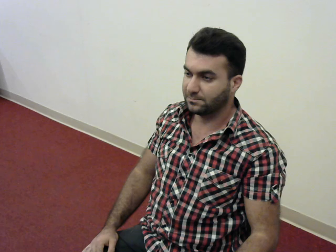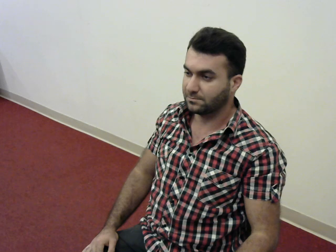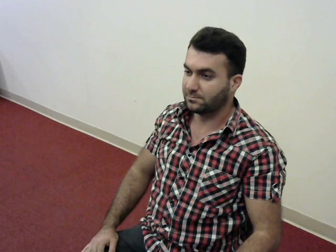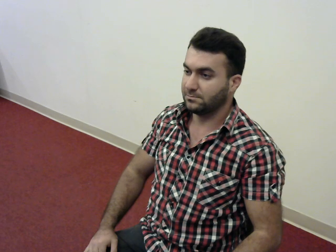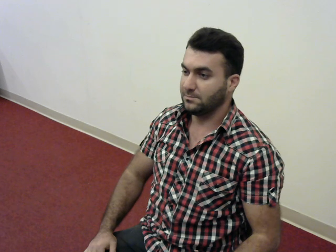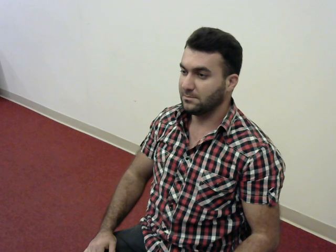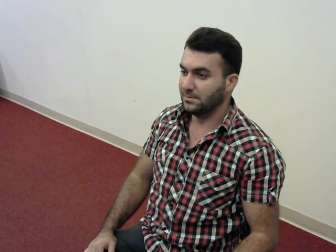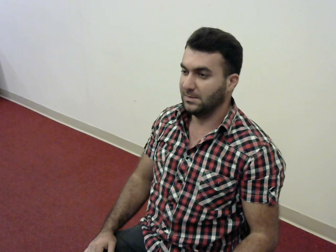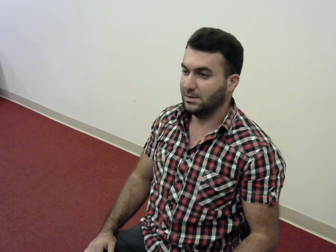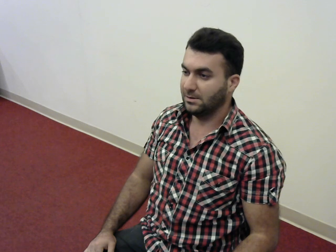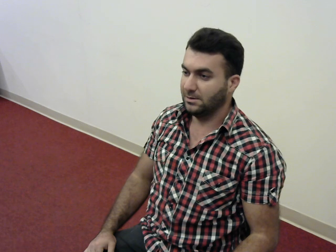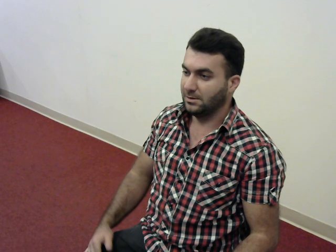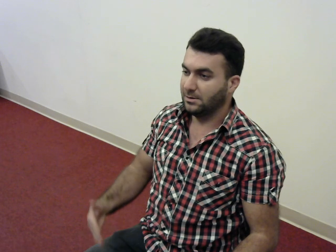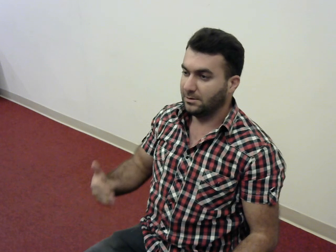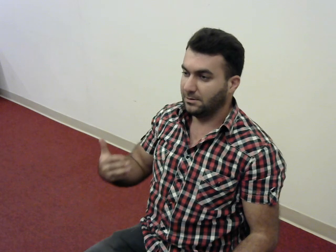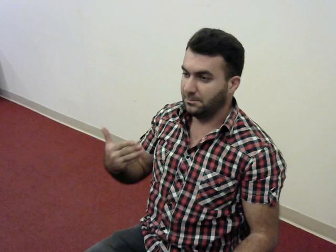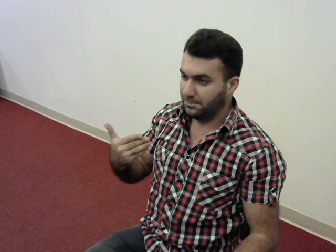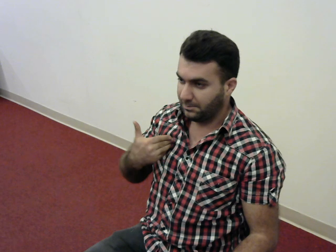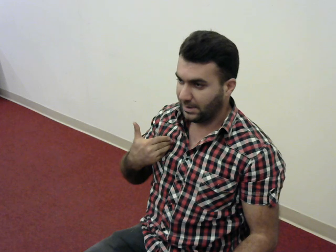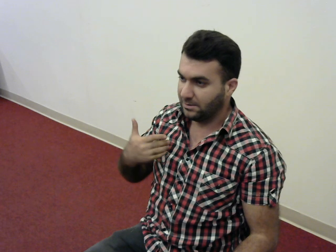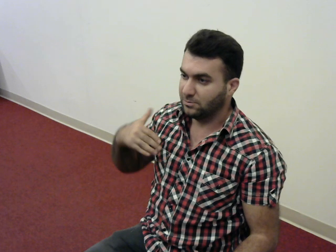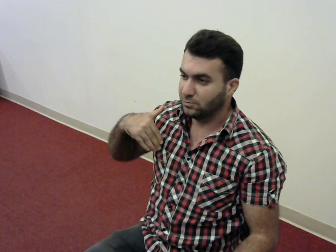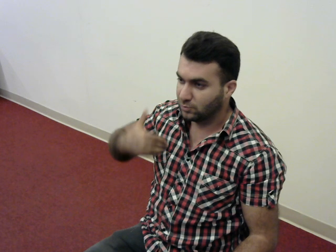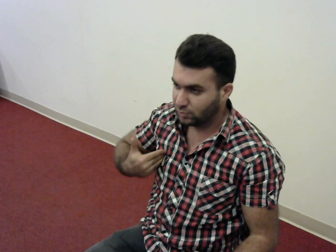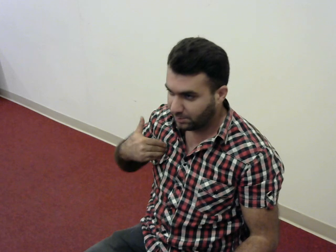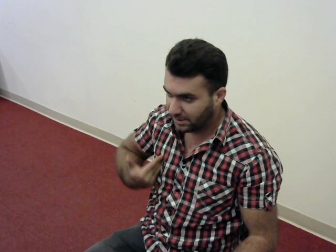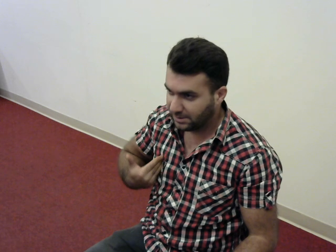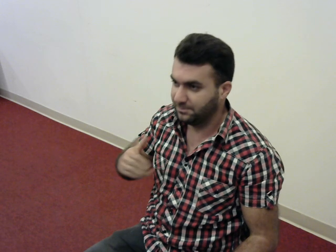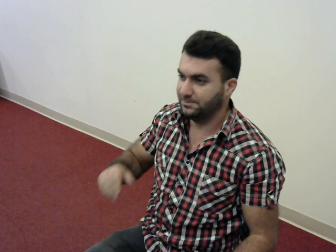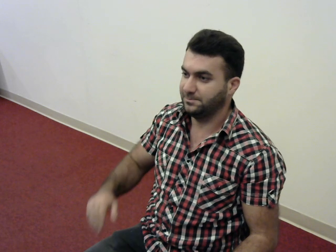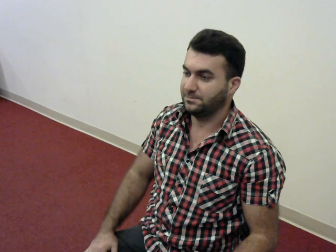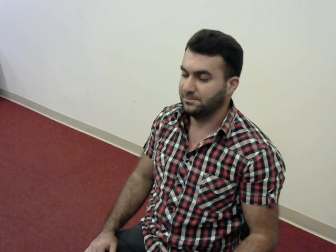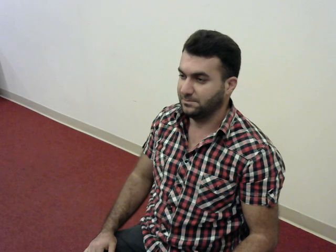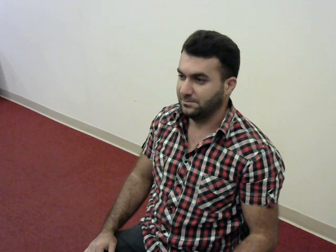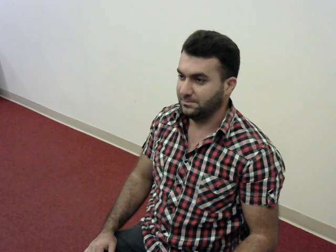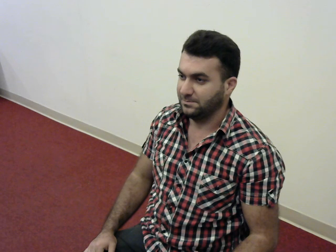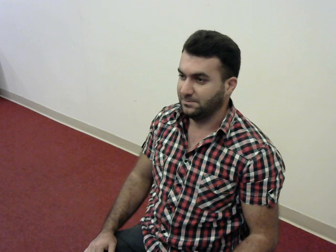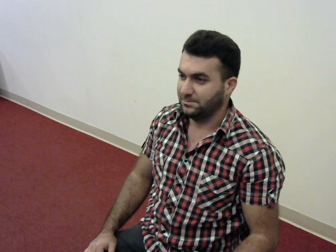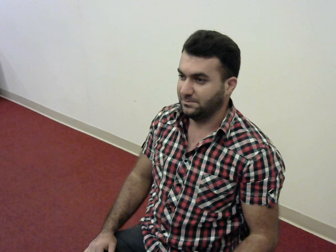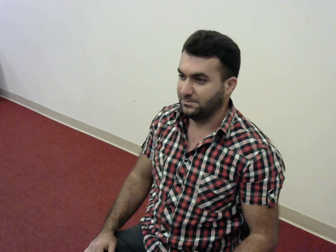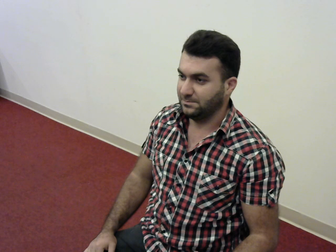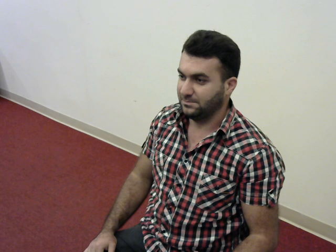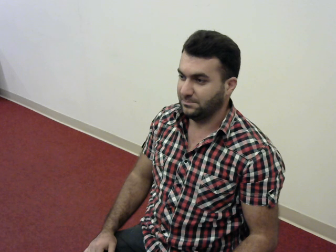Mən subayam